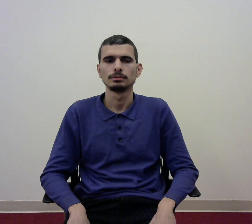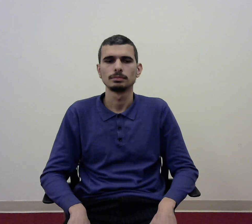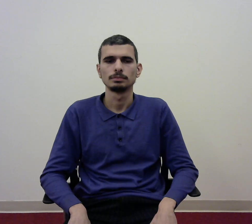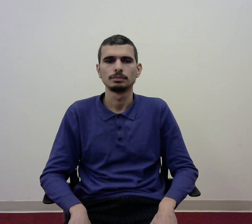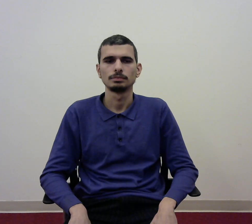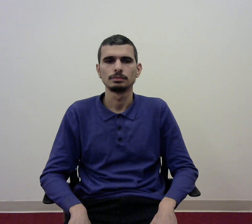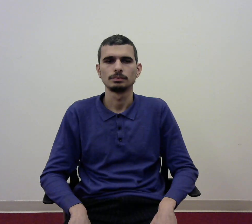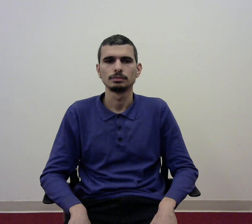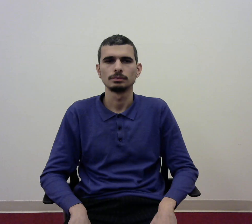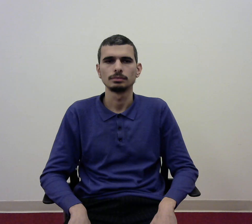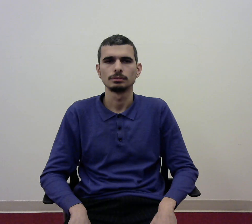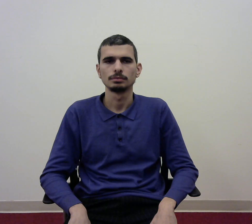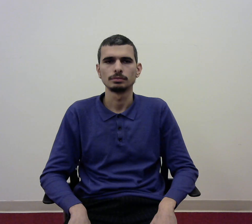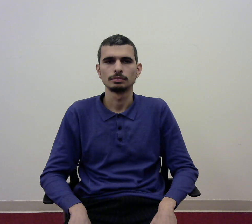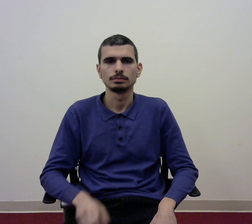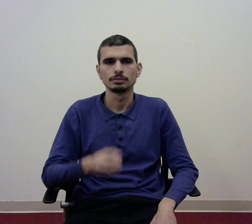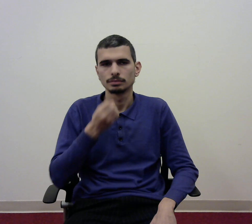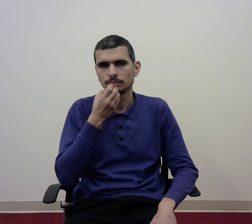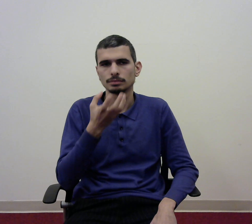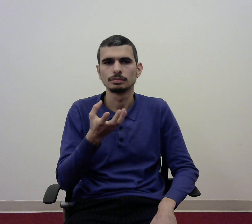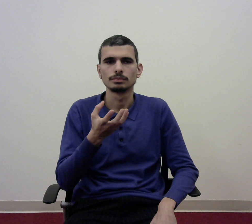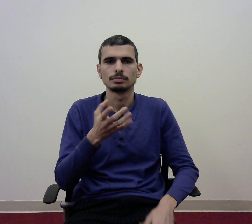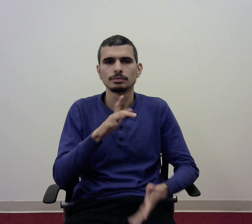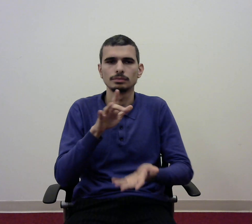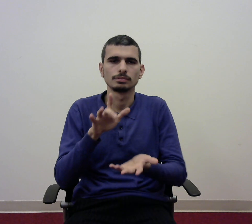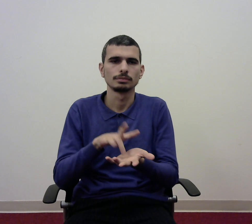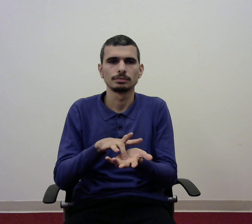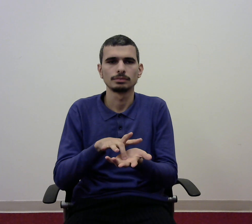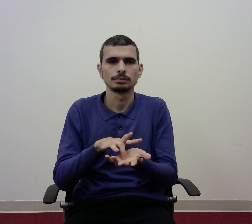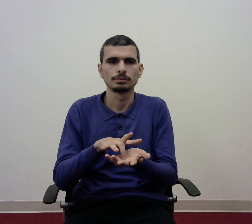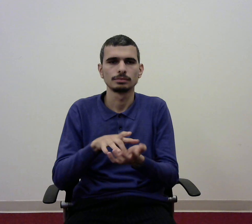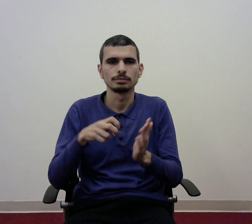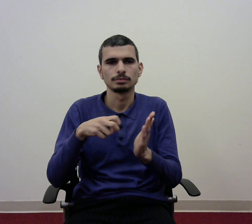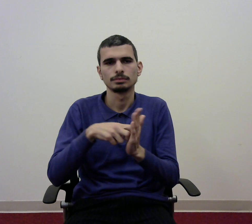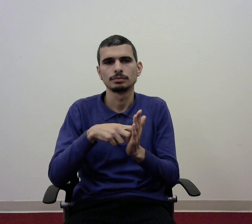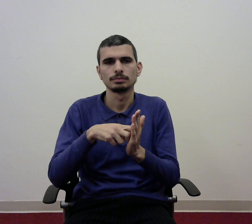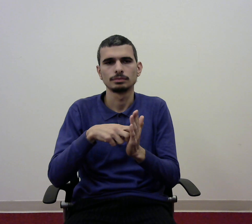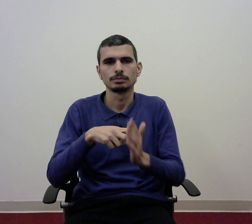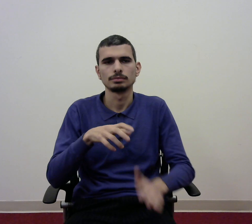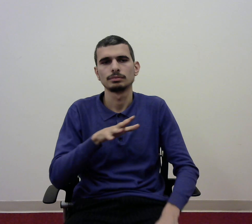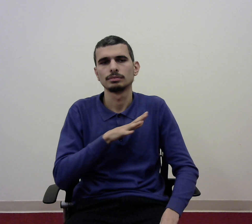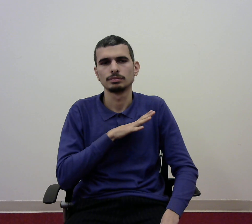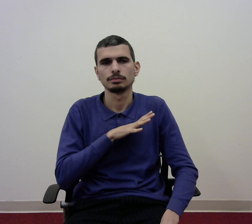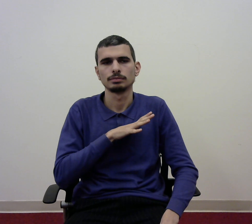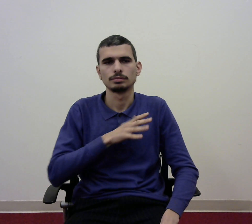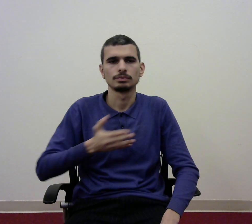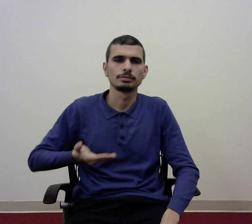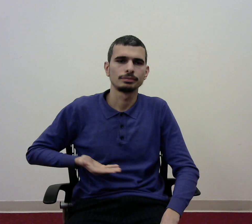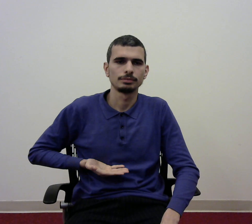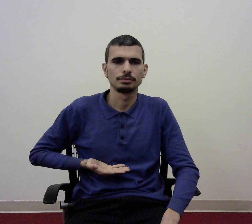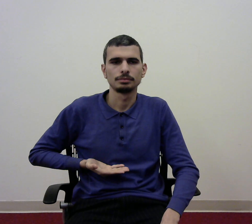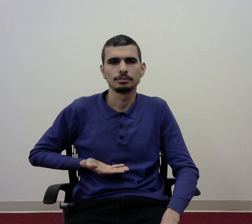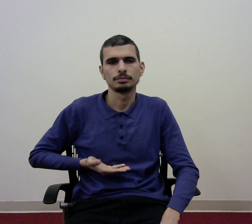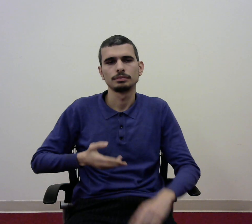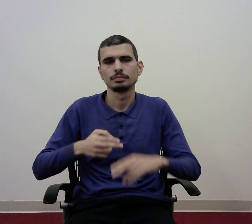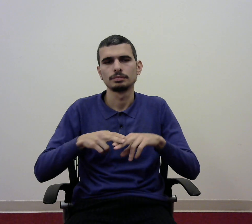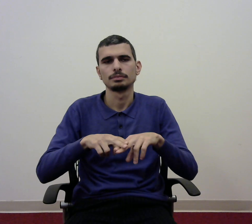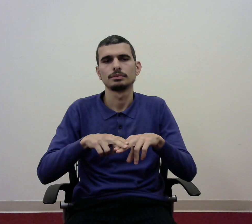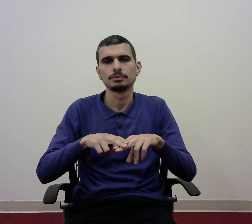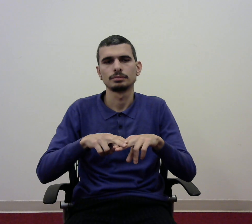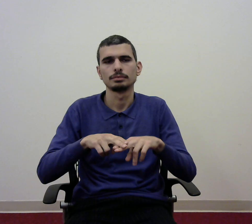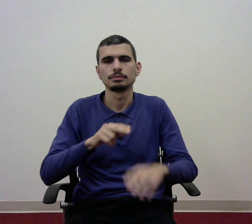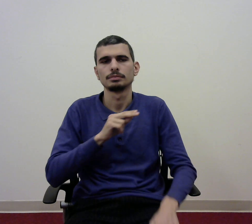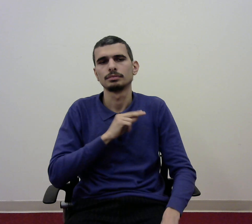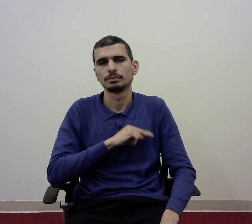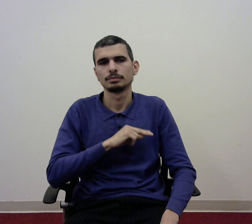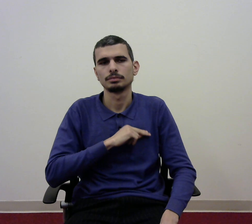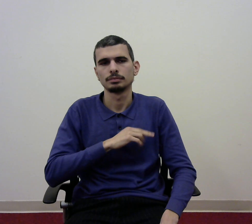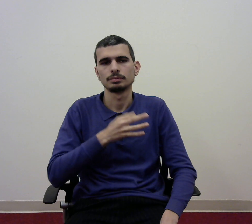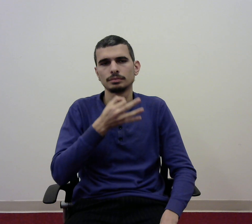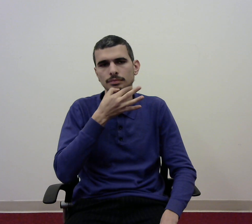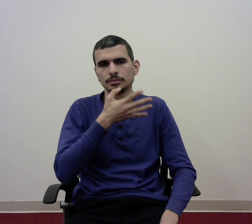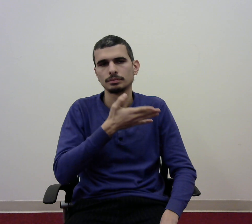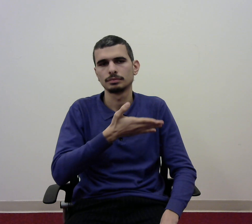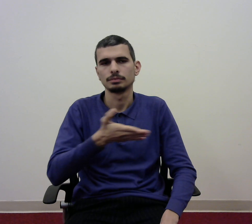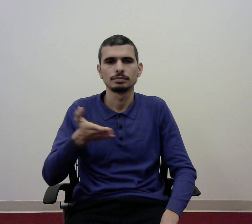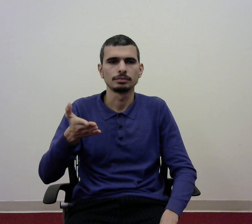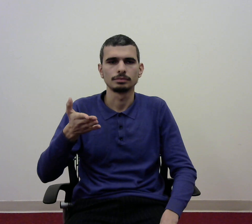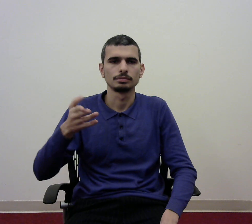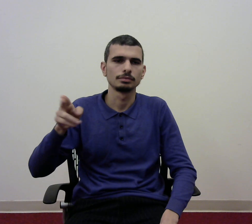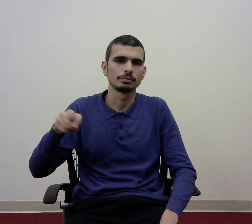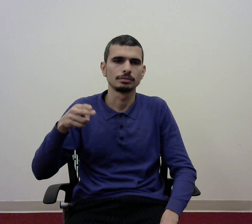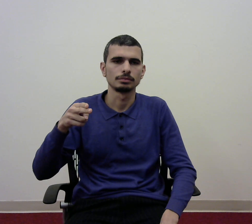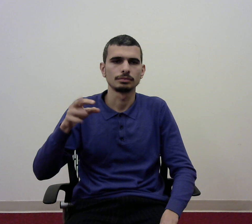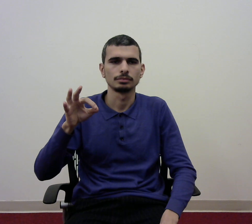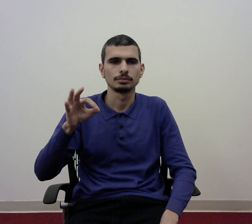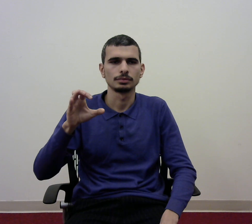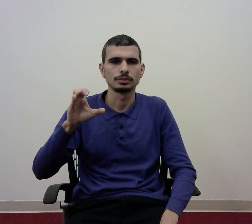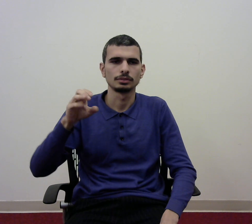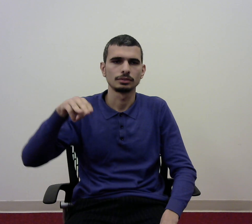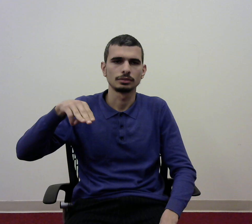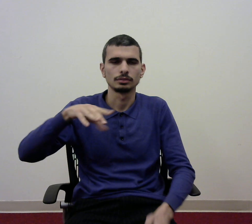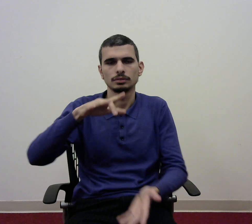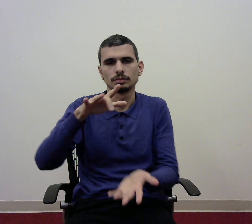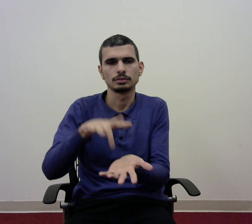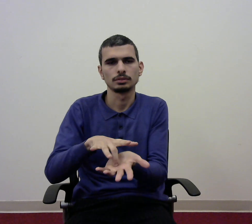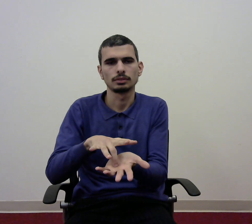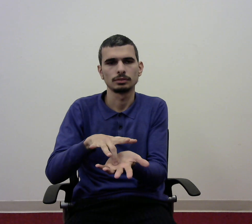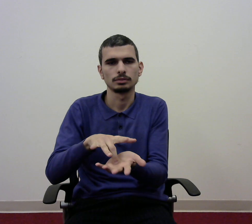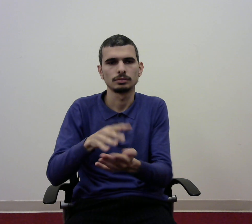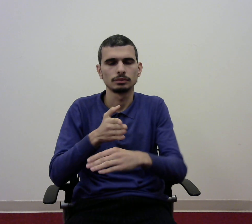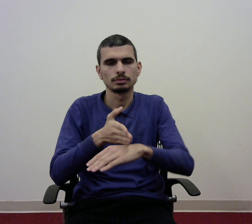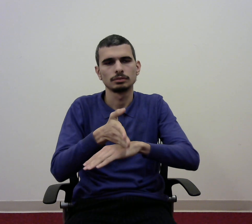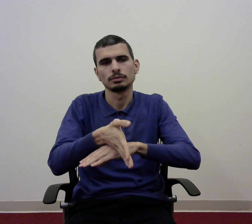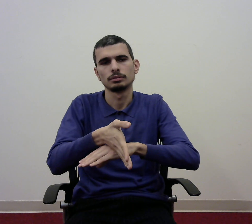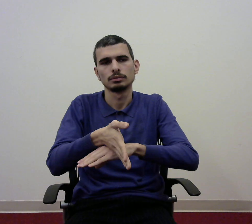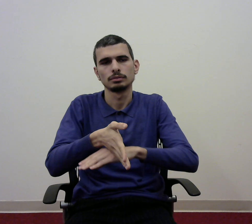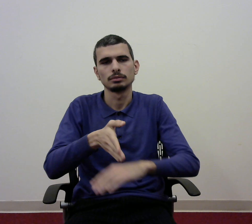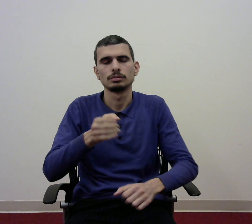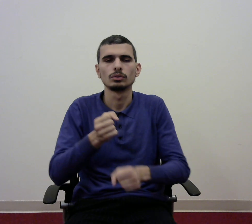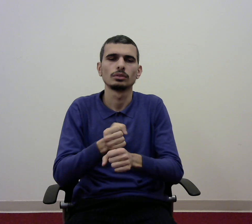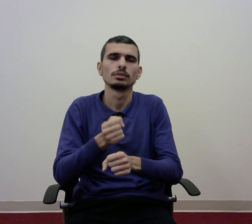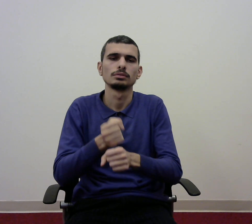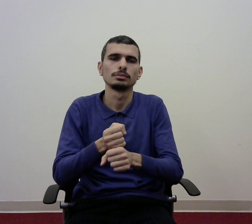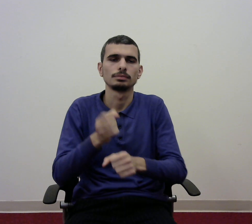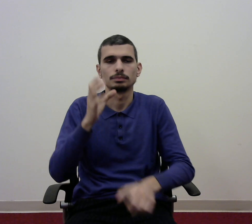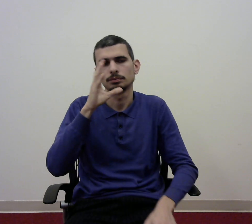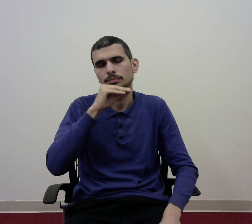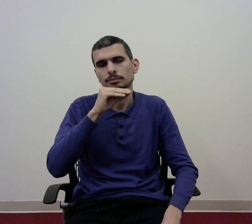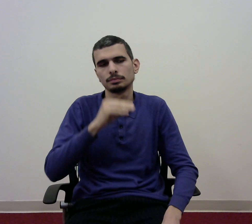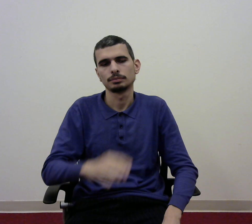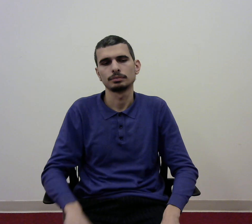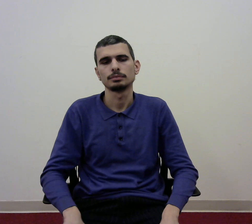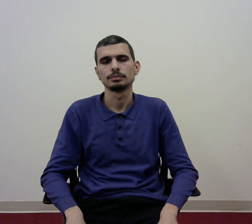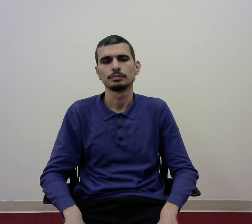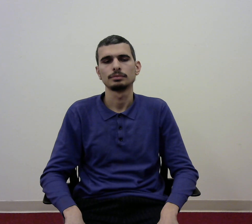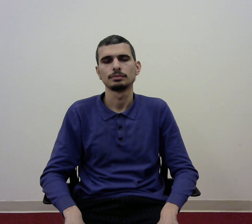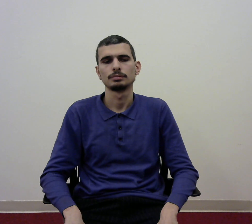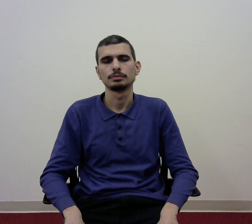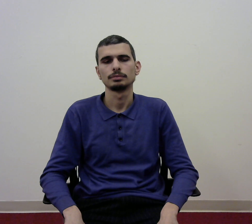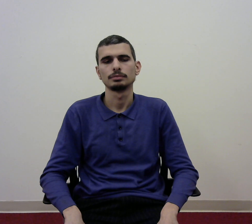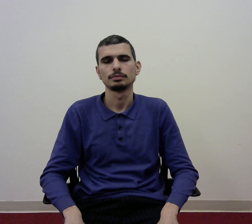Bakı şəhərində qeydiyyatda olan vətəndaşlar paytaxtda işləyən istənilən DOST mərkəzinə yaxınlaşa bilər